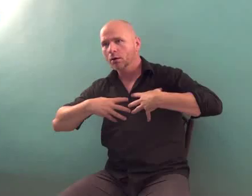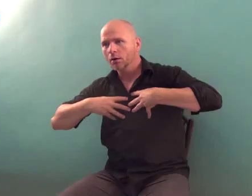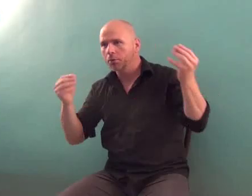Aha.